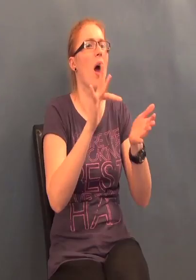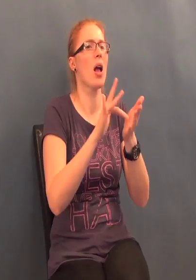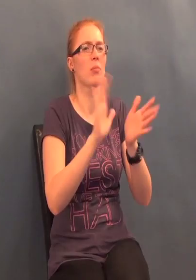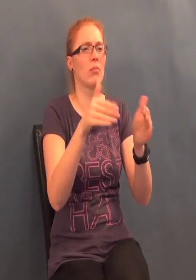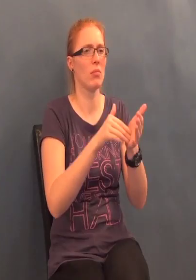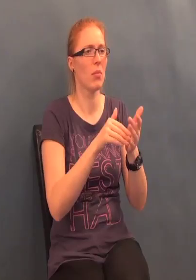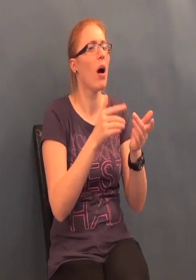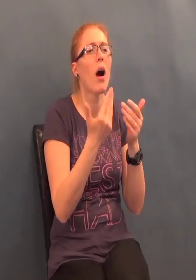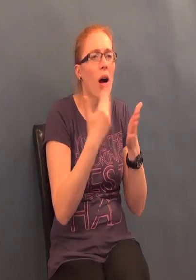Dlaczego był alarm?